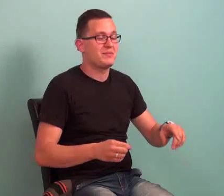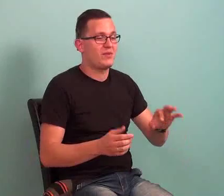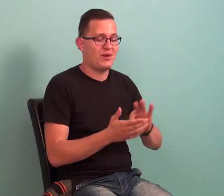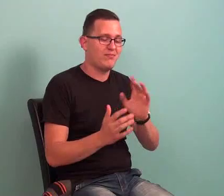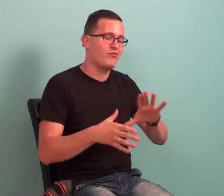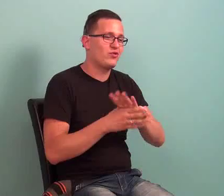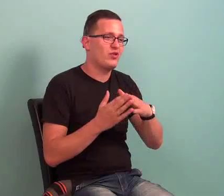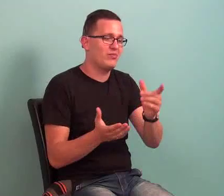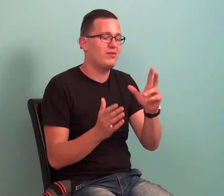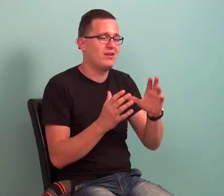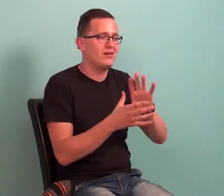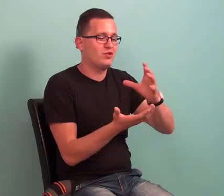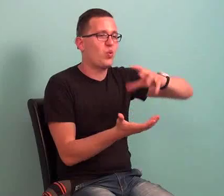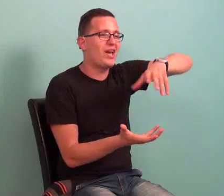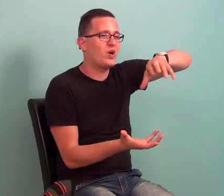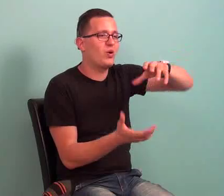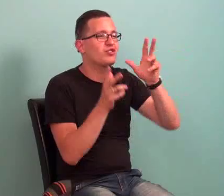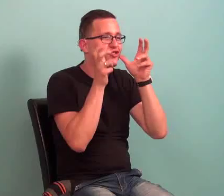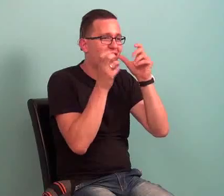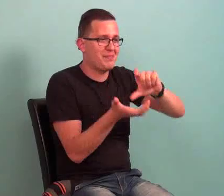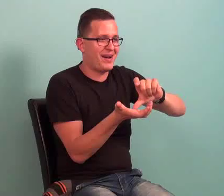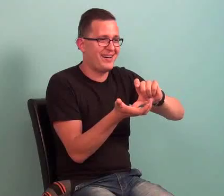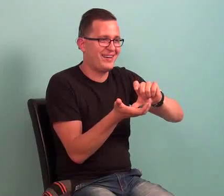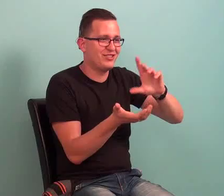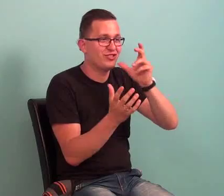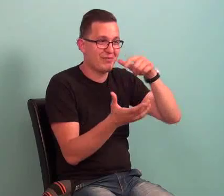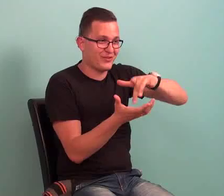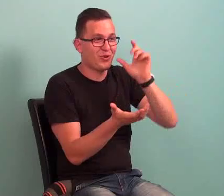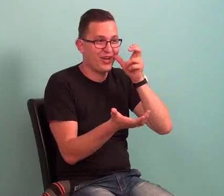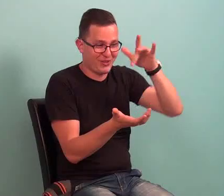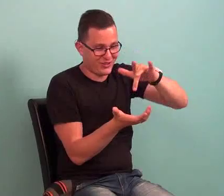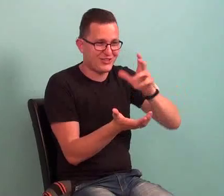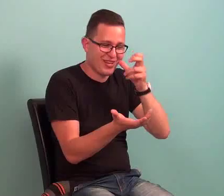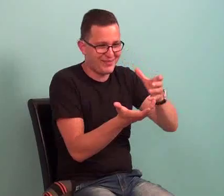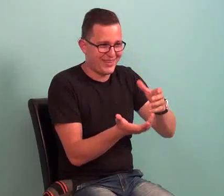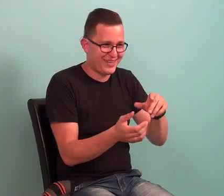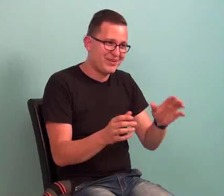W domu, w słoiku jest żaba, w środku siedzi mała żaba.